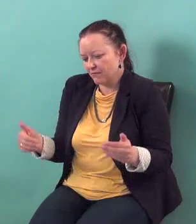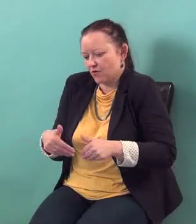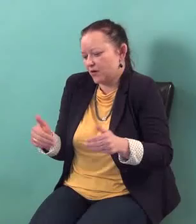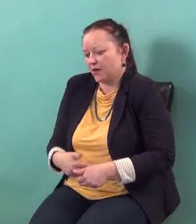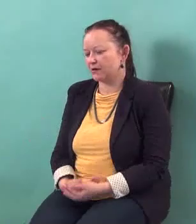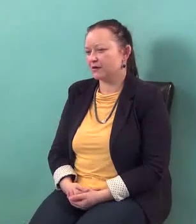Mogę.